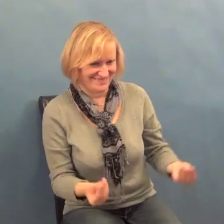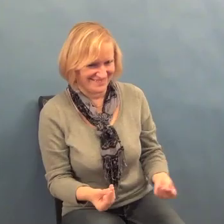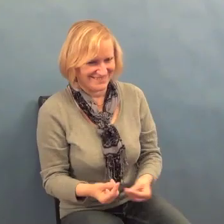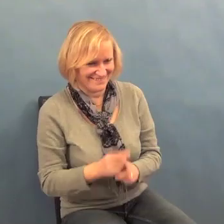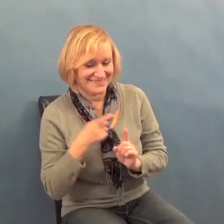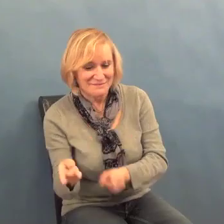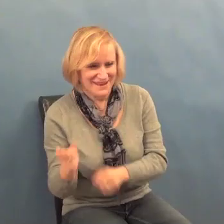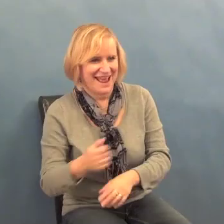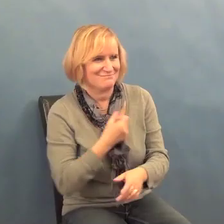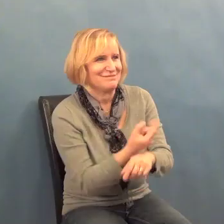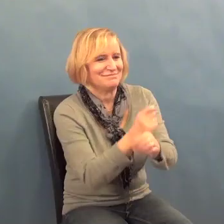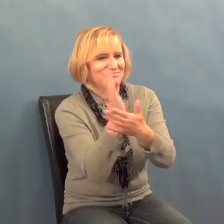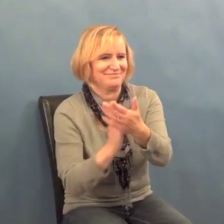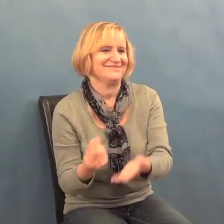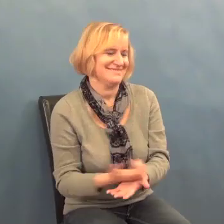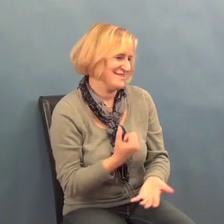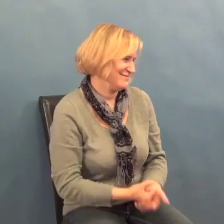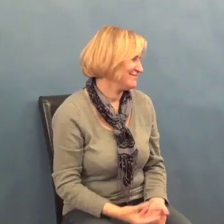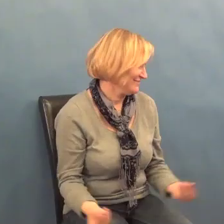Charlie Chaplin namawiał, żeby smarkacz rzucał kamieniami w szyby, żeby później mógł na tym zarabiać.